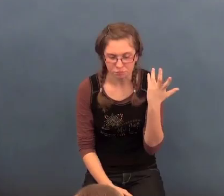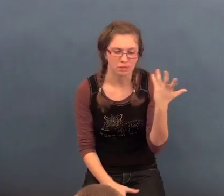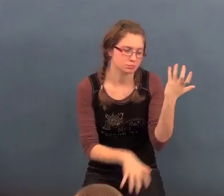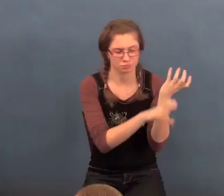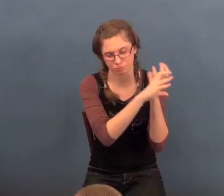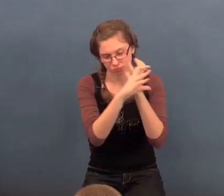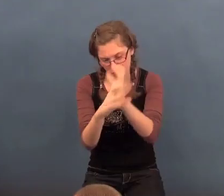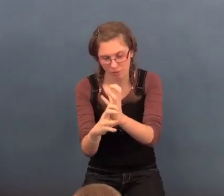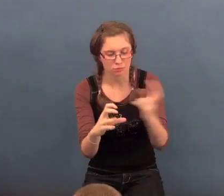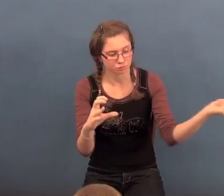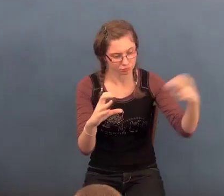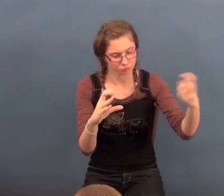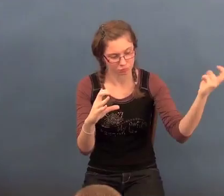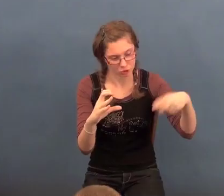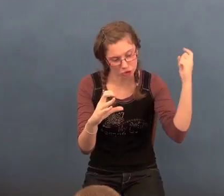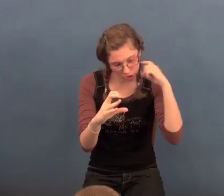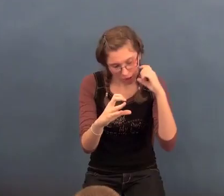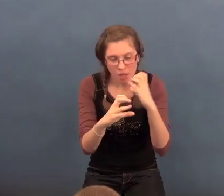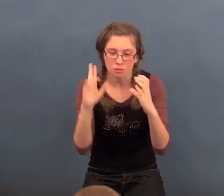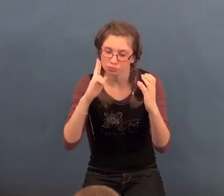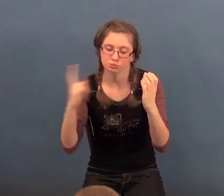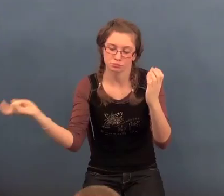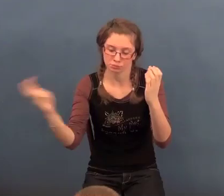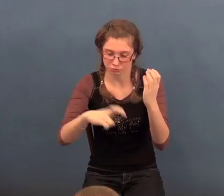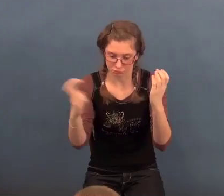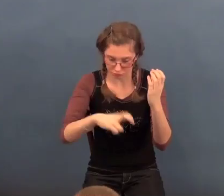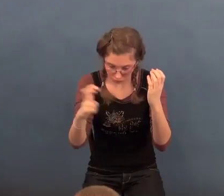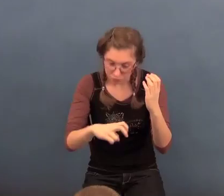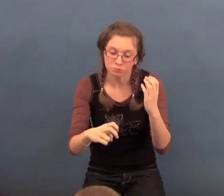Autobus podjeżdża, z jednej strony wsiadają słyszący, a z drugiej strony Głusi.